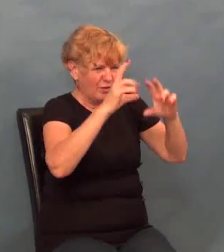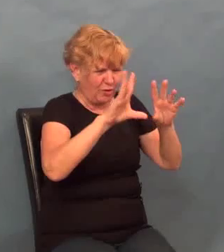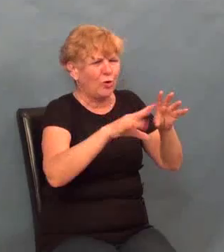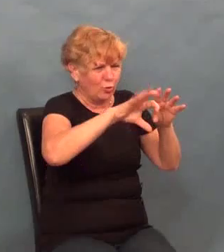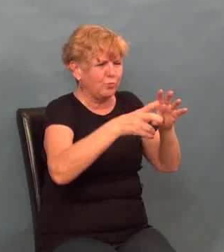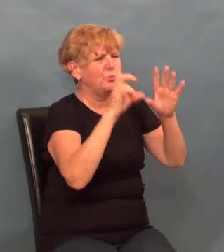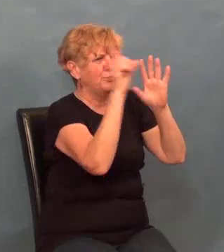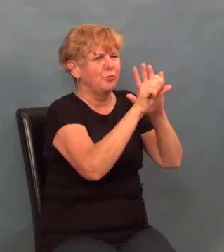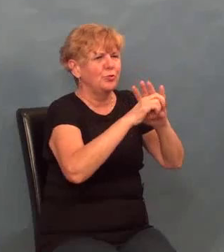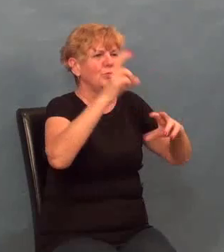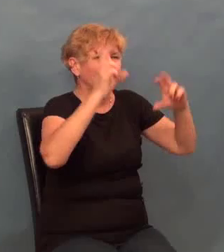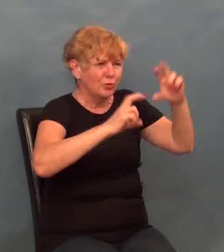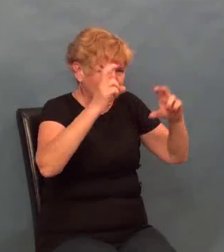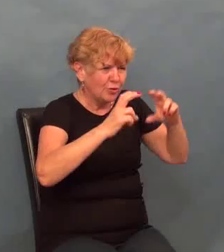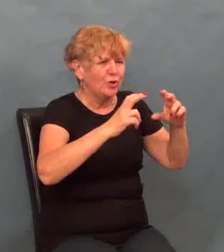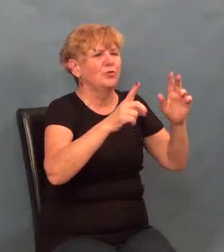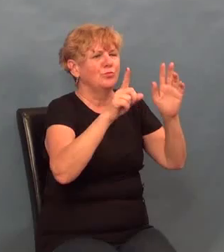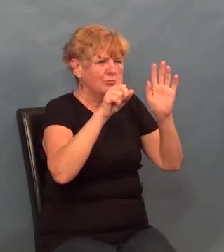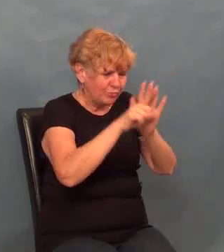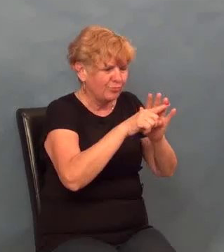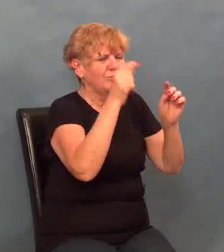Grupa też poszła do hotelu.